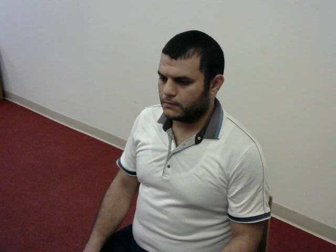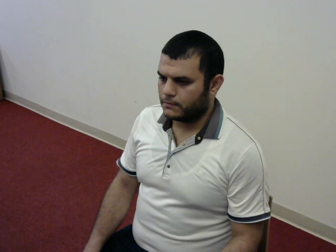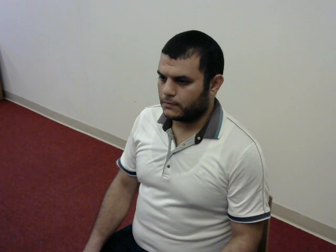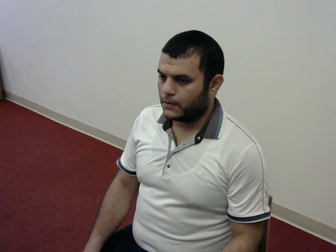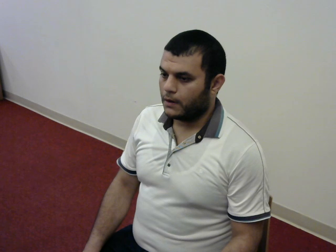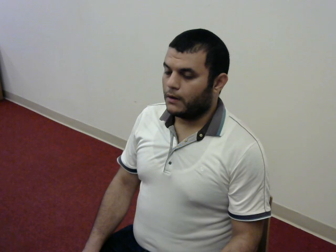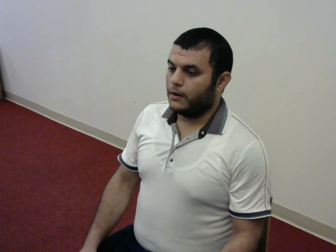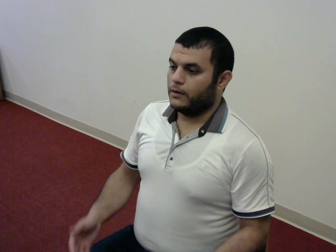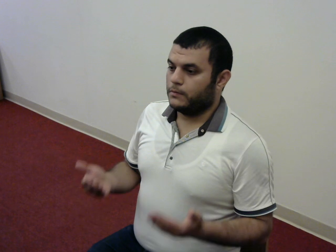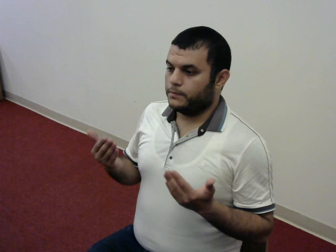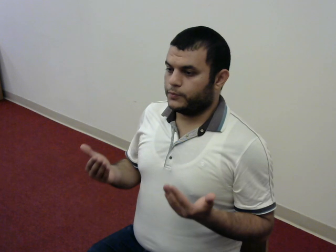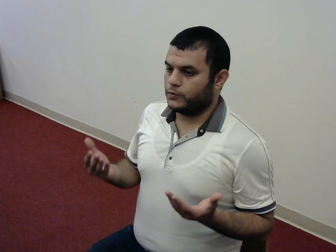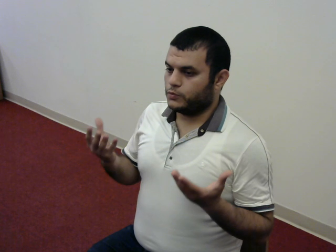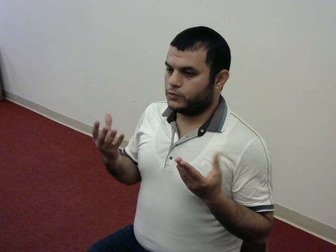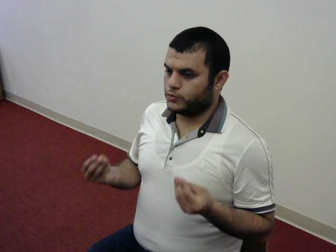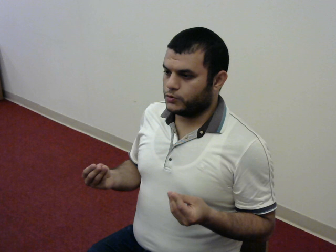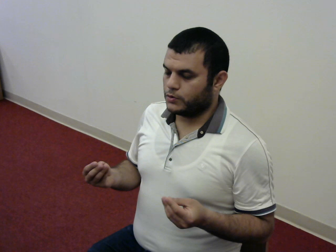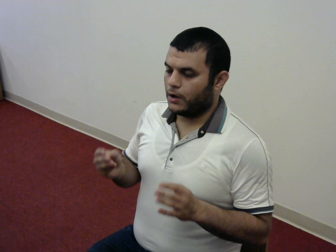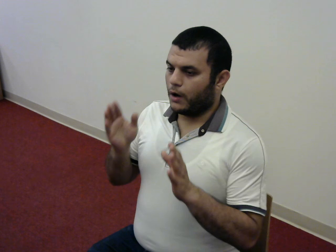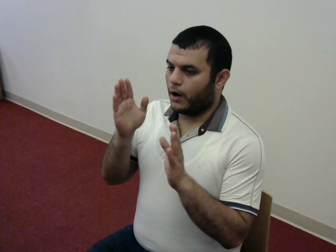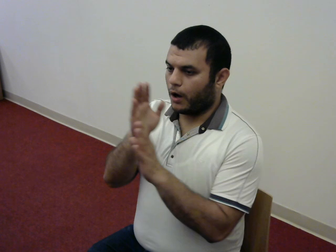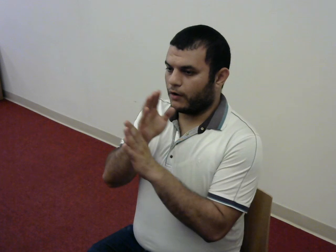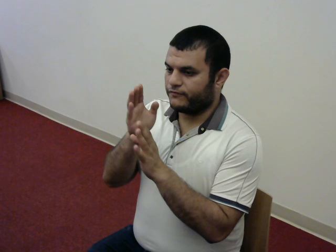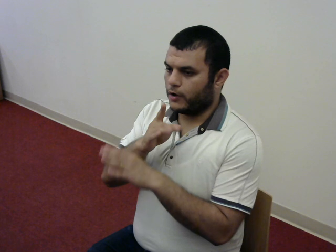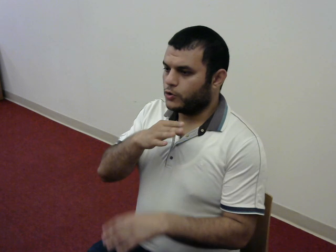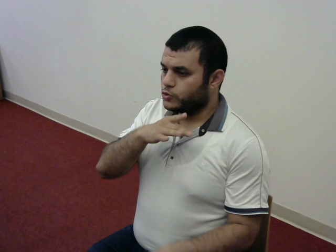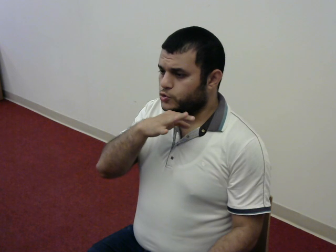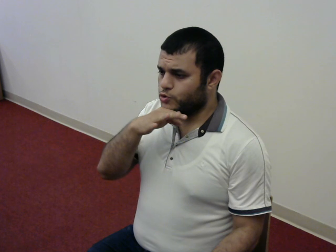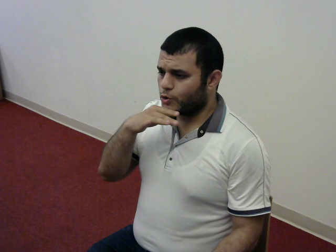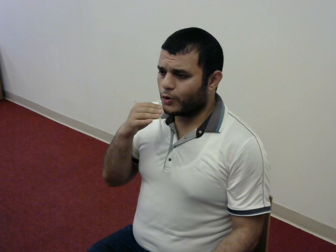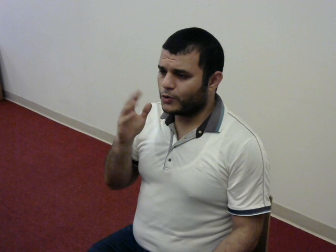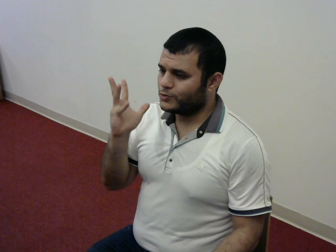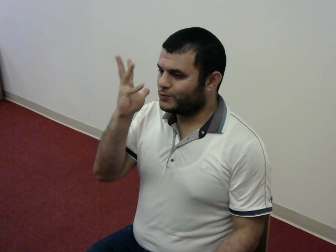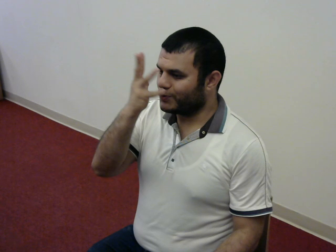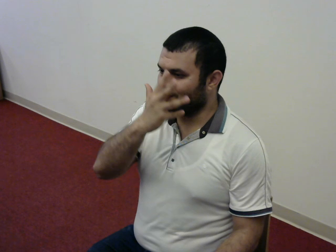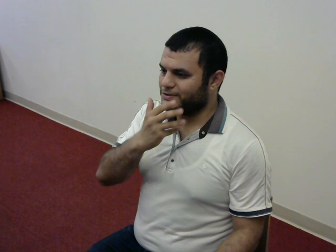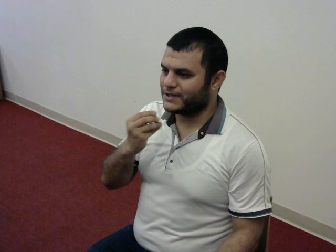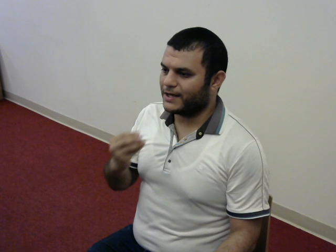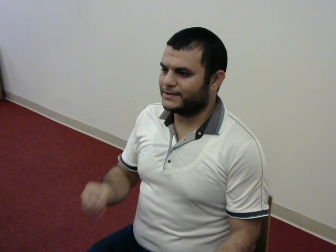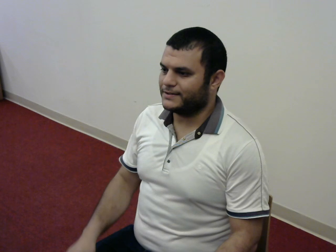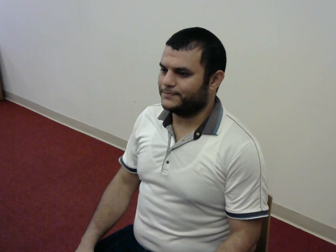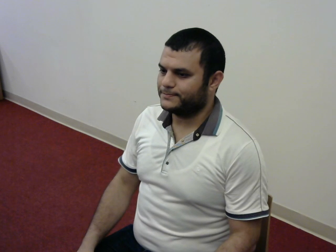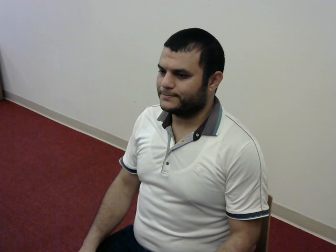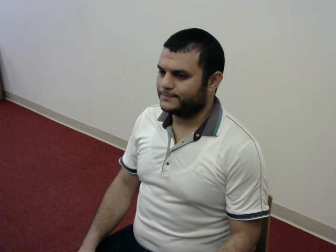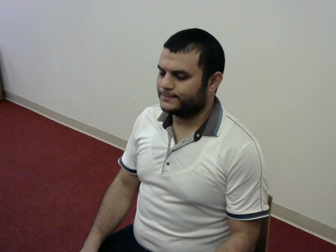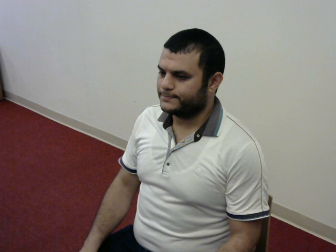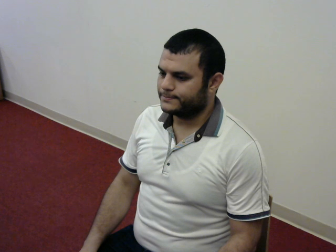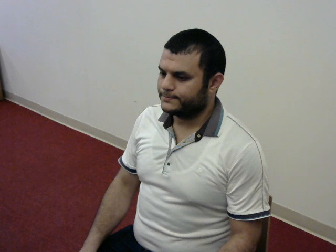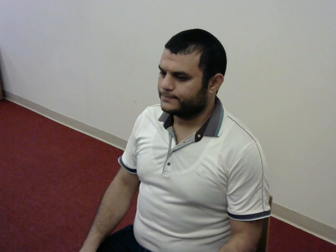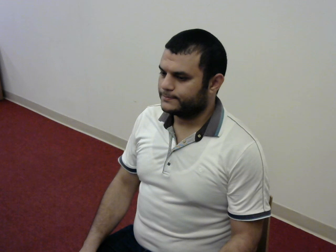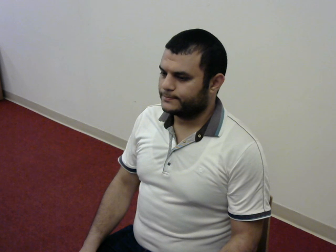Bu gün hava çox gözəldir